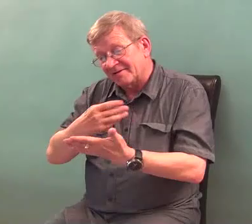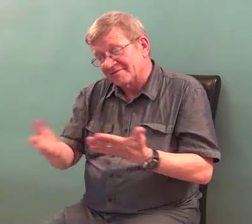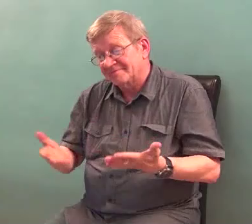Spotkanie.